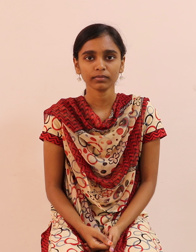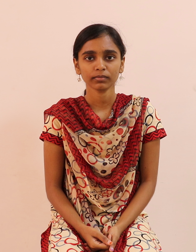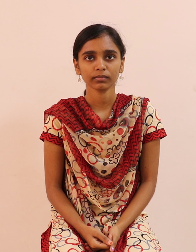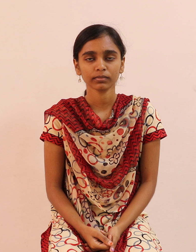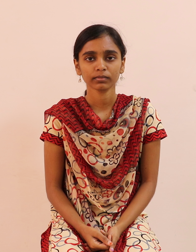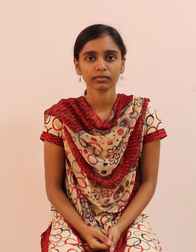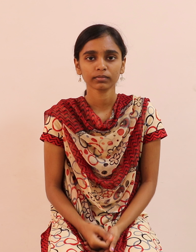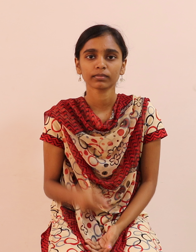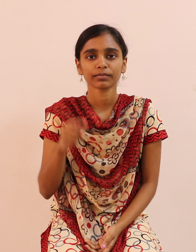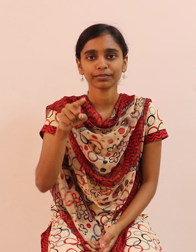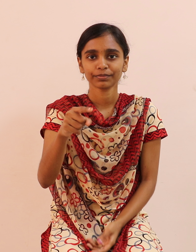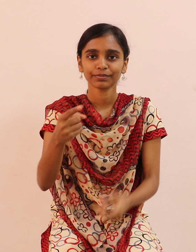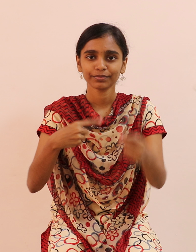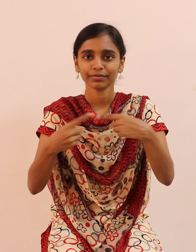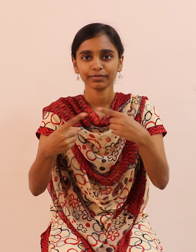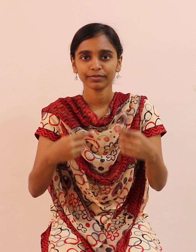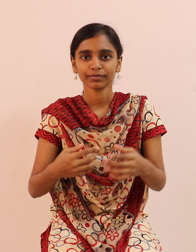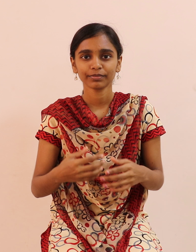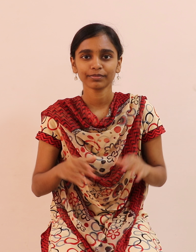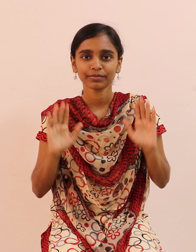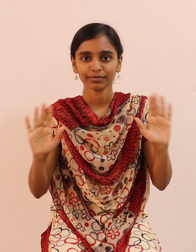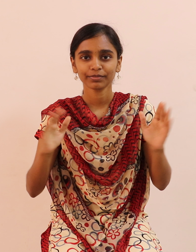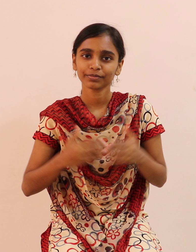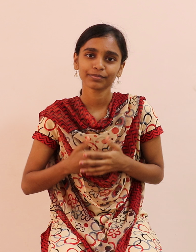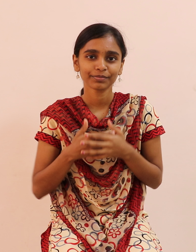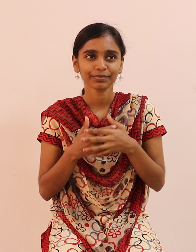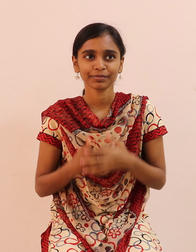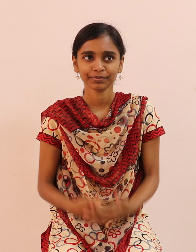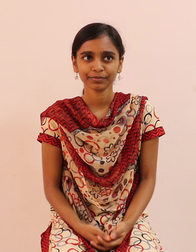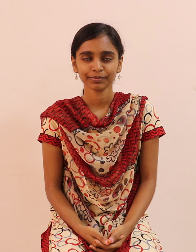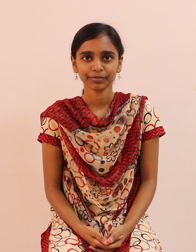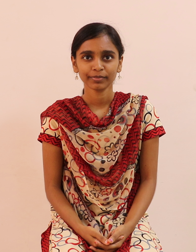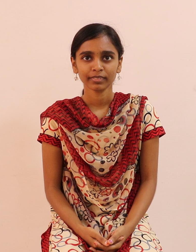it was nice chatting with you